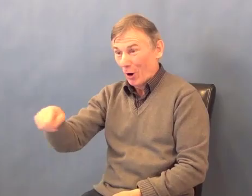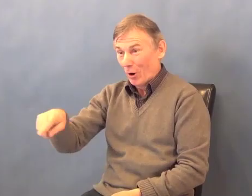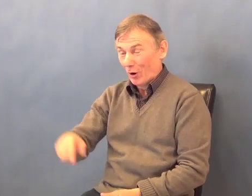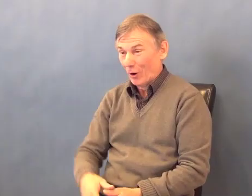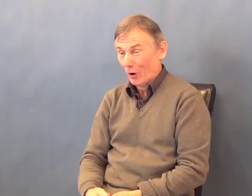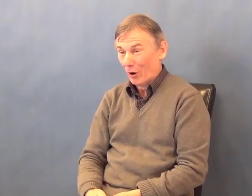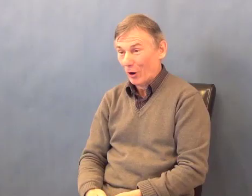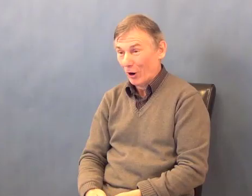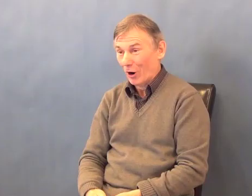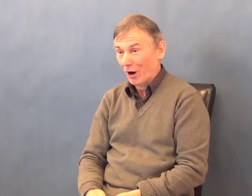No tak, tak, tam.